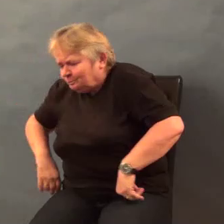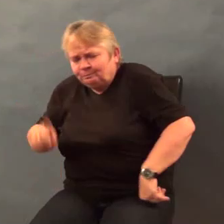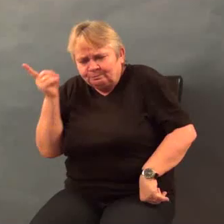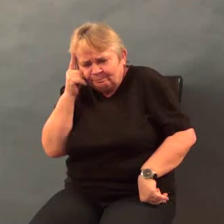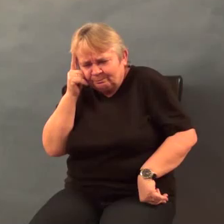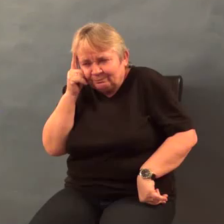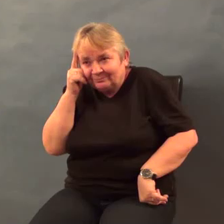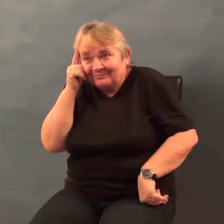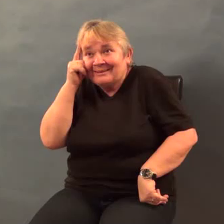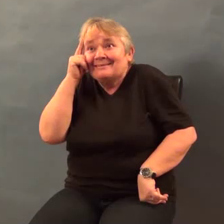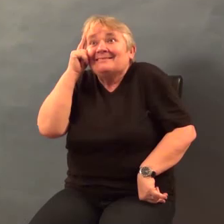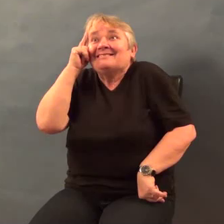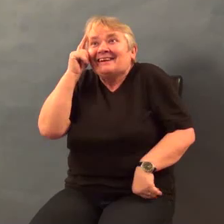Kot chwilę myślał i wpadł na pomysł.